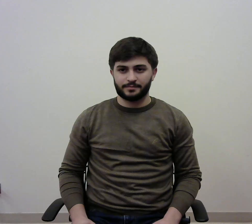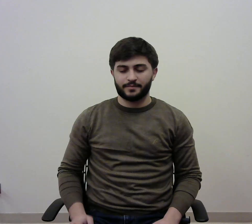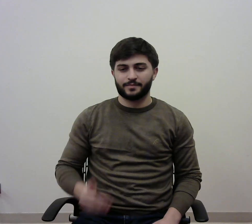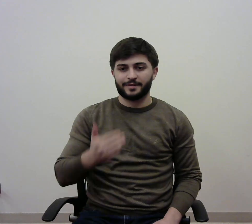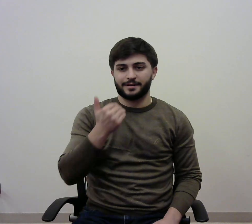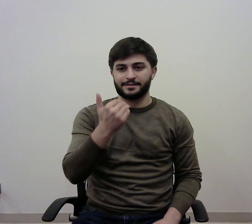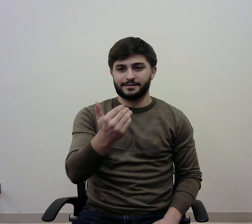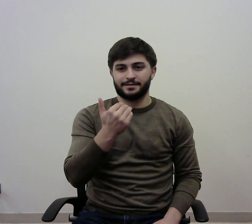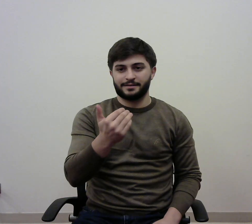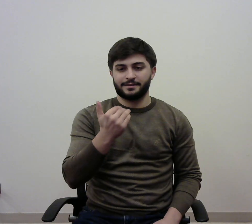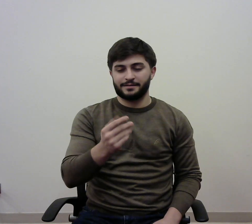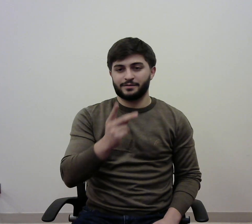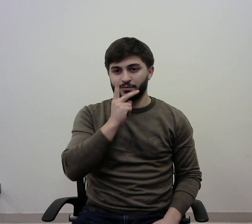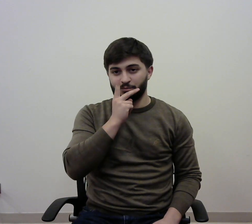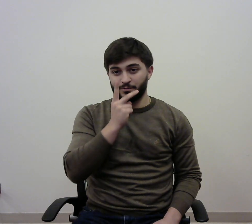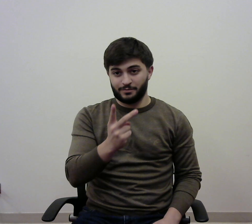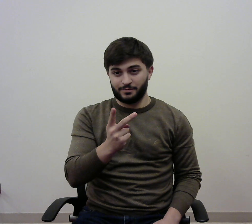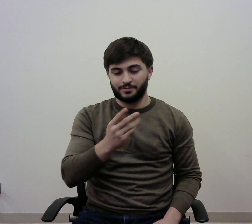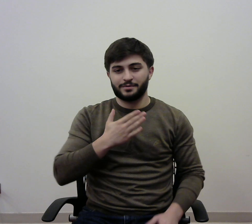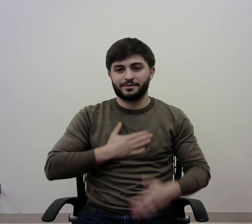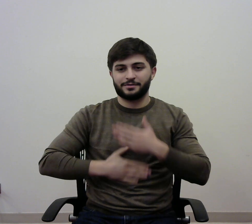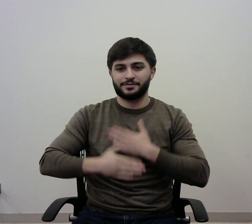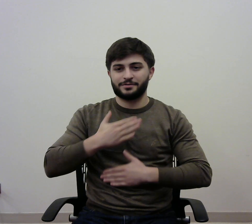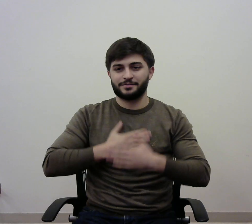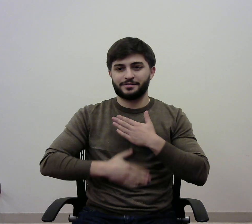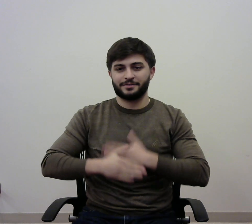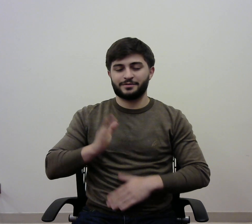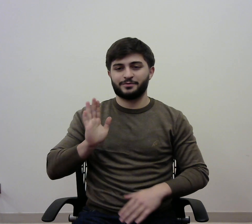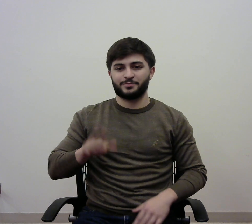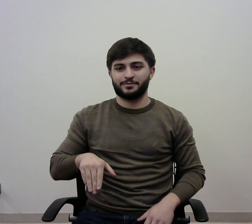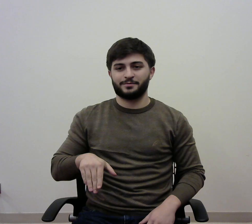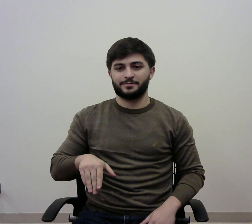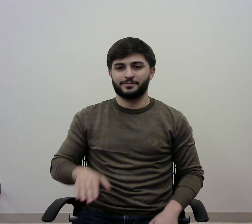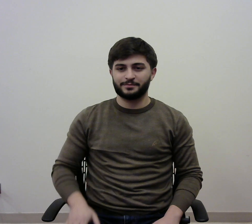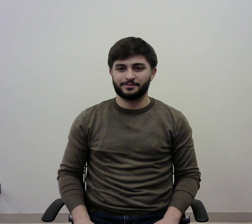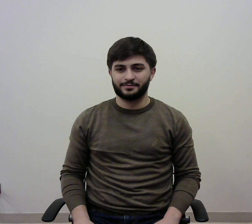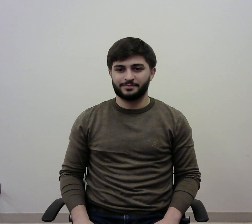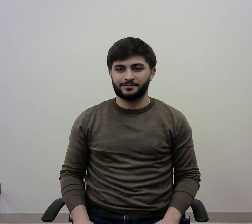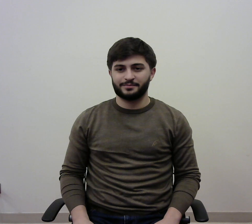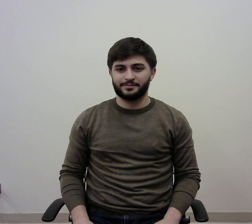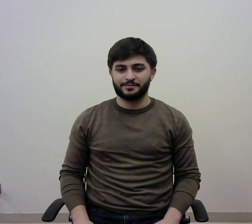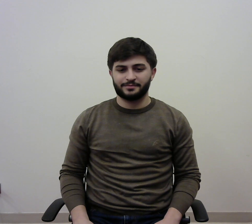Sizi görməyimə şad oldum